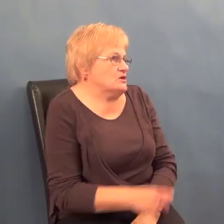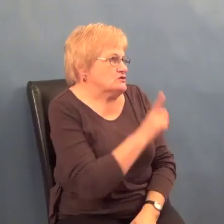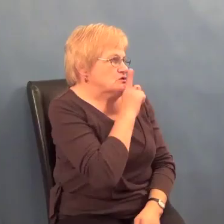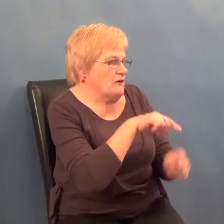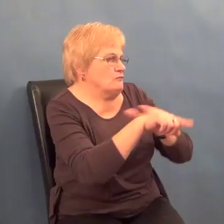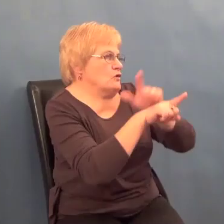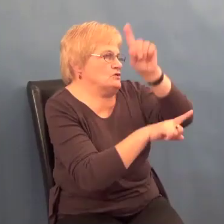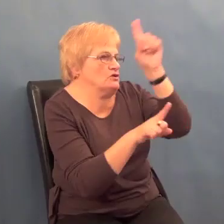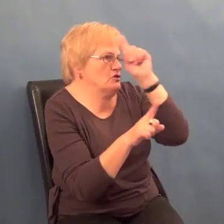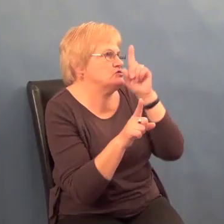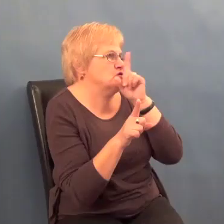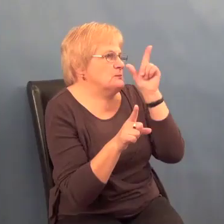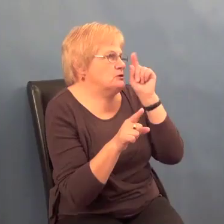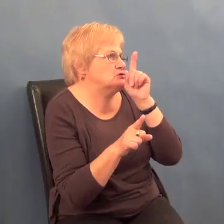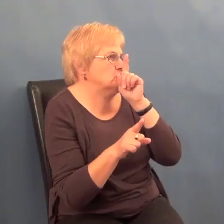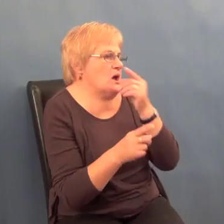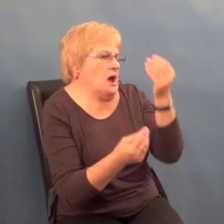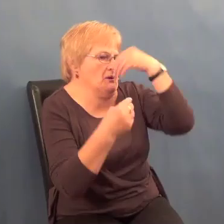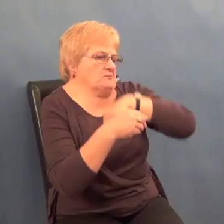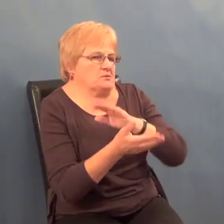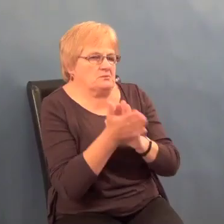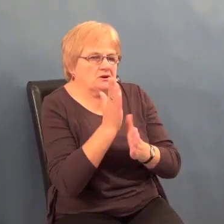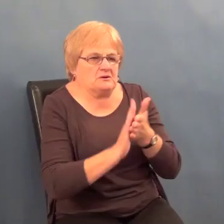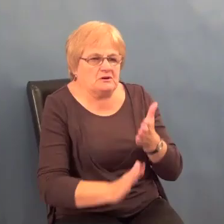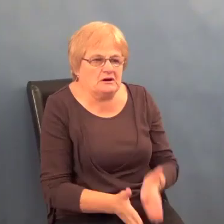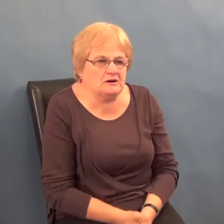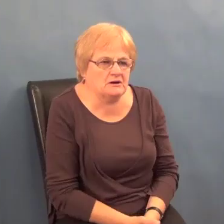Cicho, godzina dwunasta wszyscy ludzie cicho śpią, zjada bez śladu.